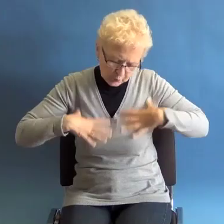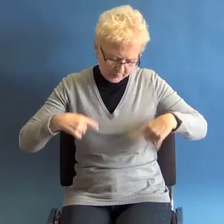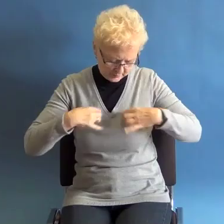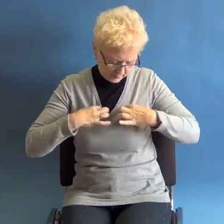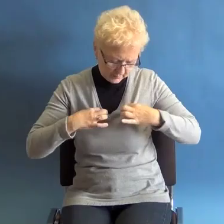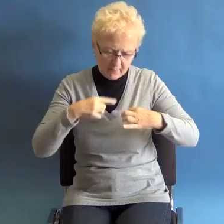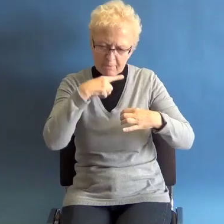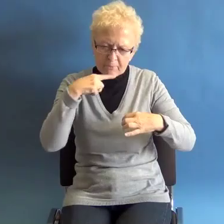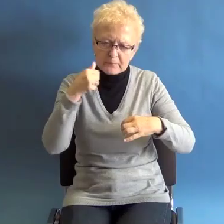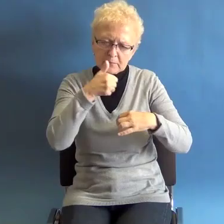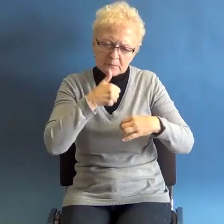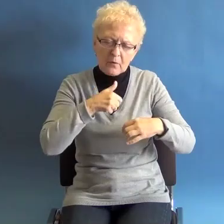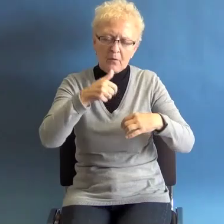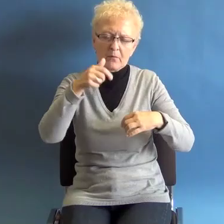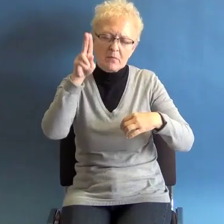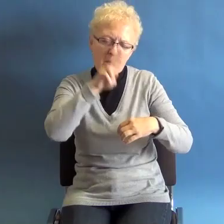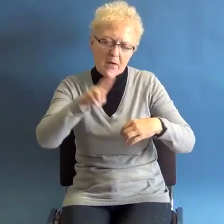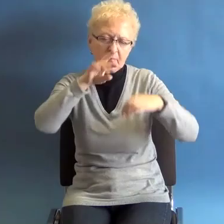Ubrania. Bluzki czerwone, zielone, niebieskie